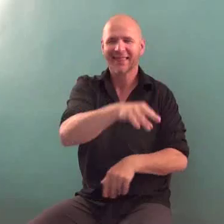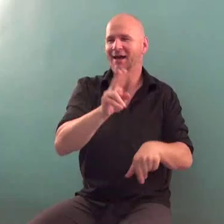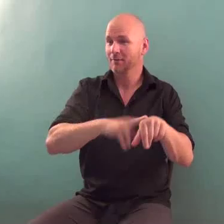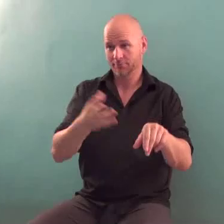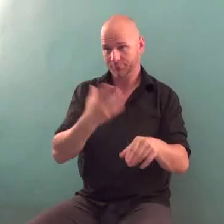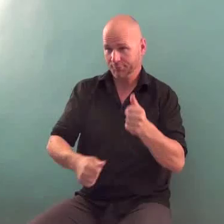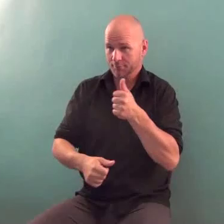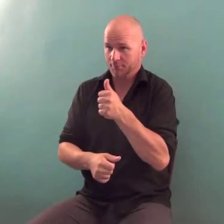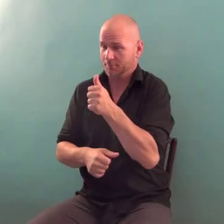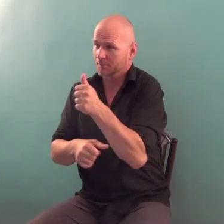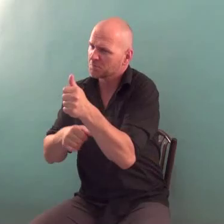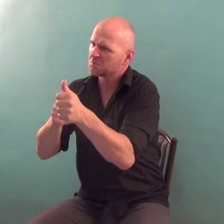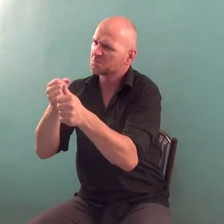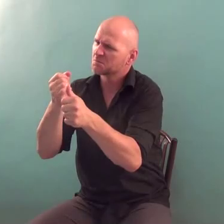Policjant idzie za nim.